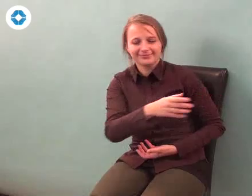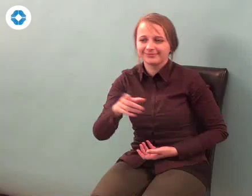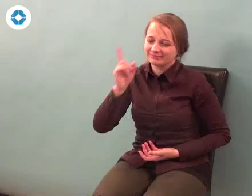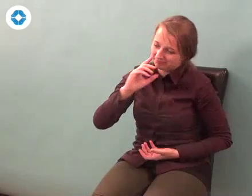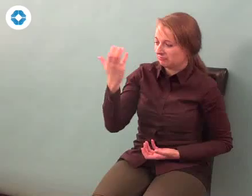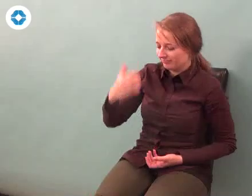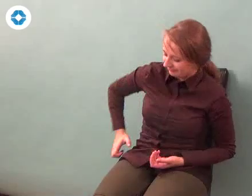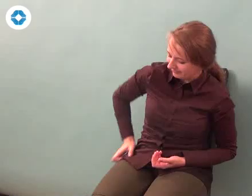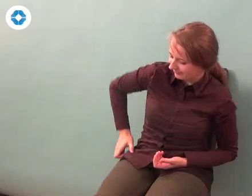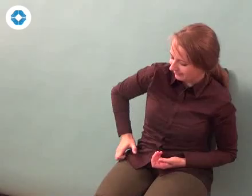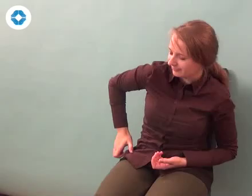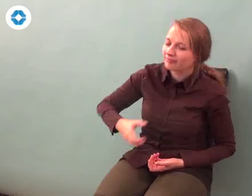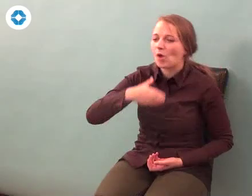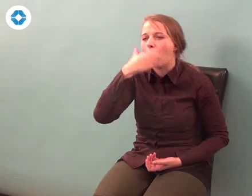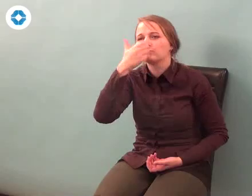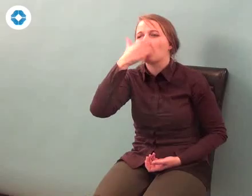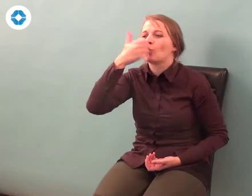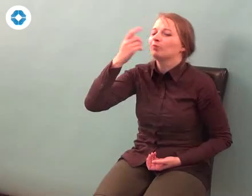Jeden z chłopaków wyciera gruszkę o spodnie i zaczyna ją gryźć.